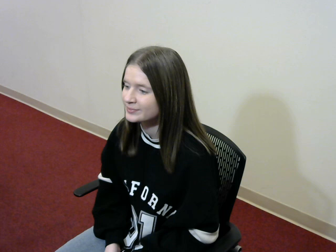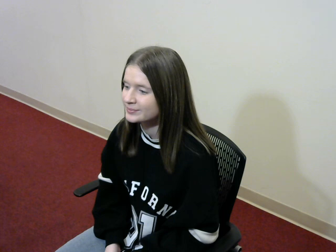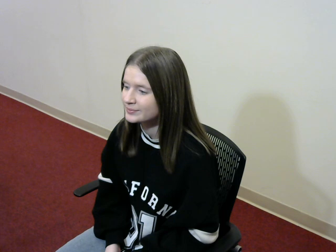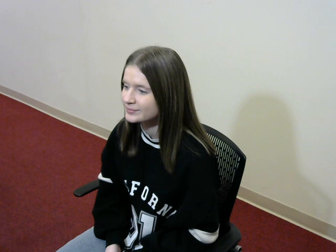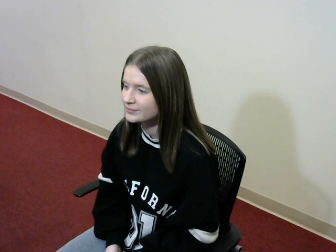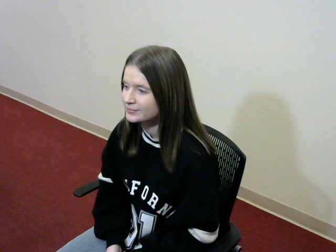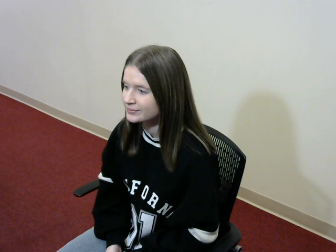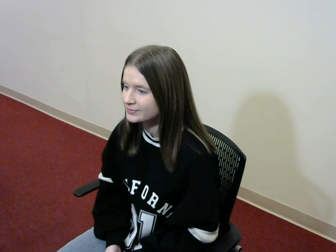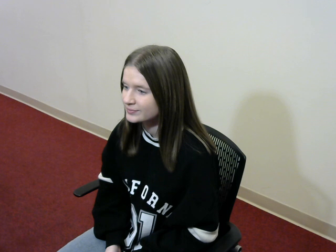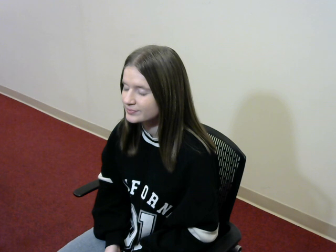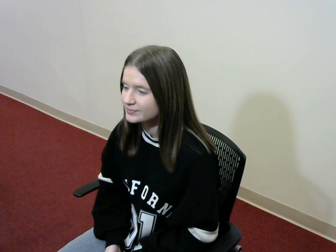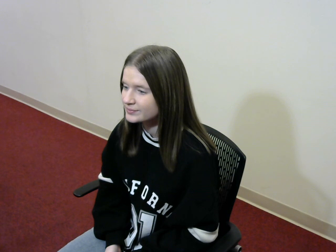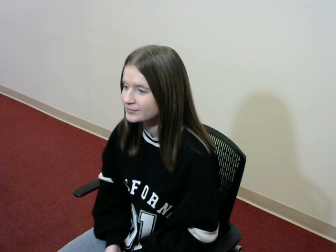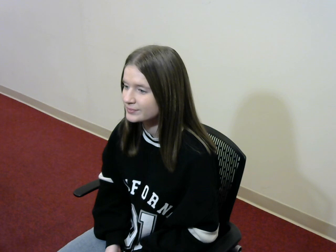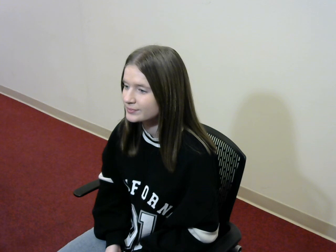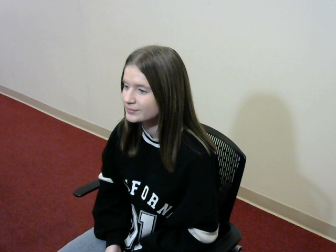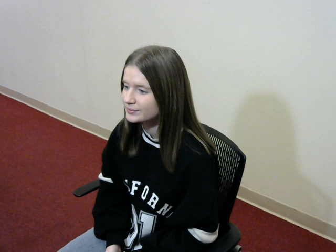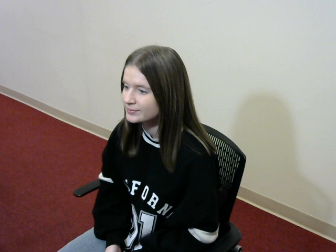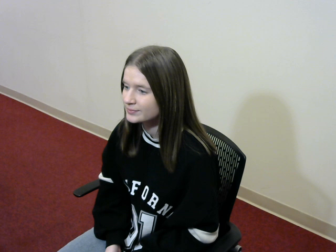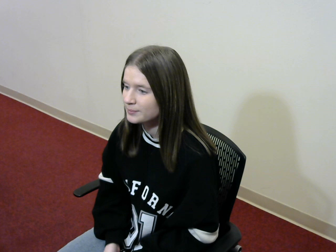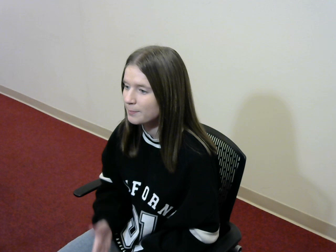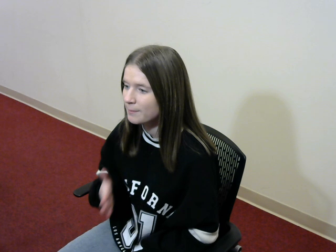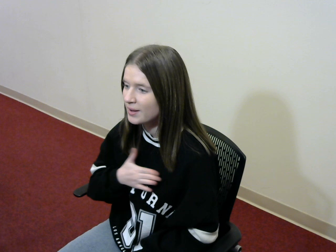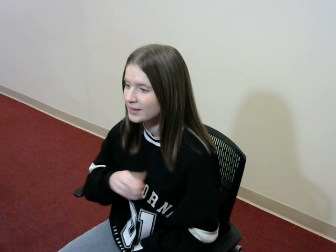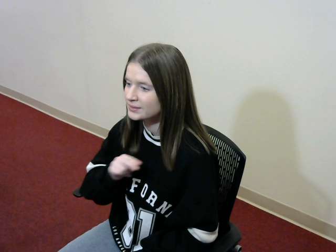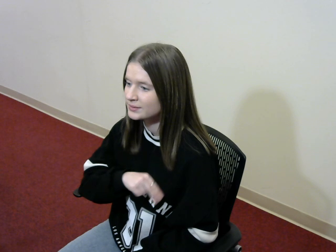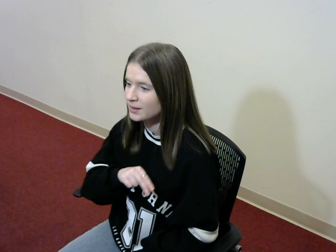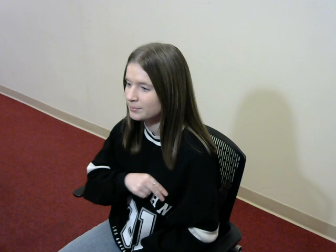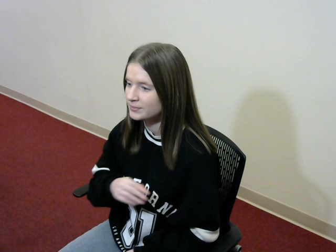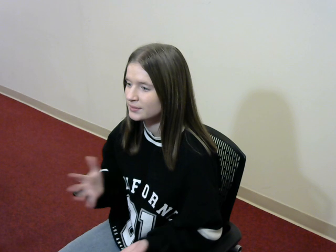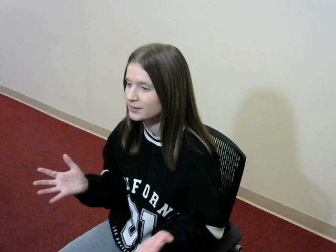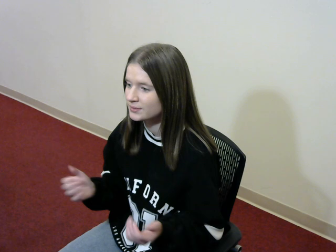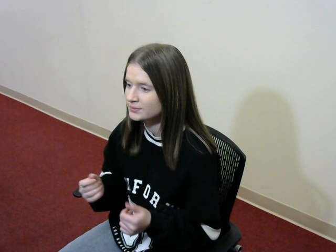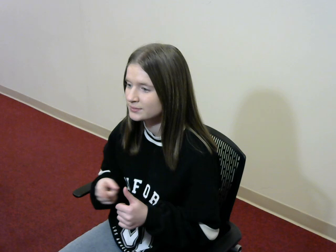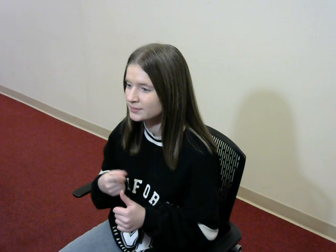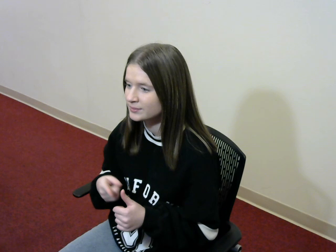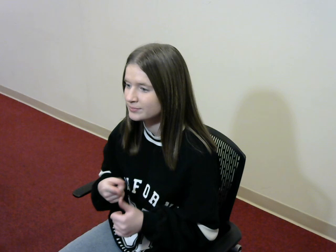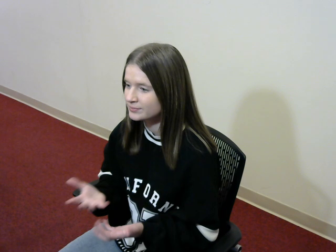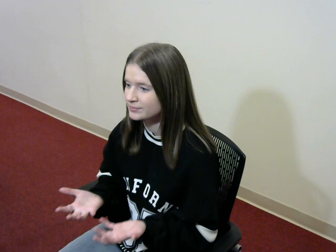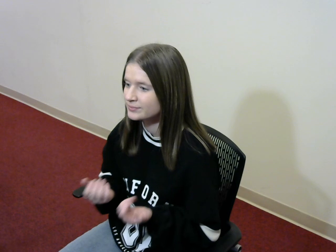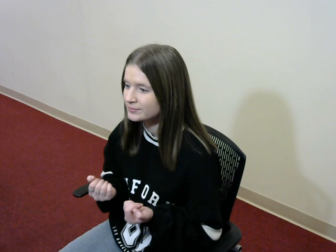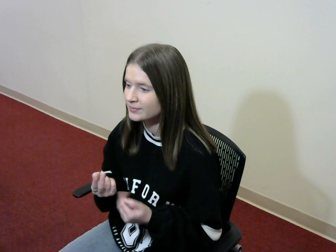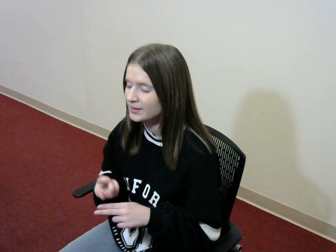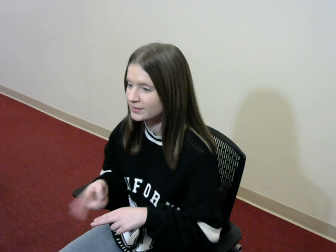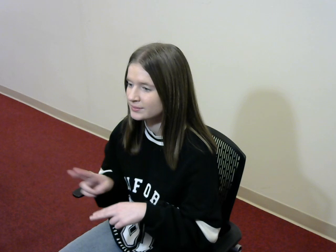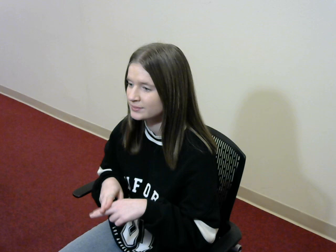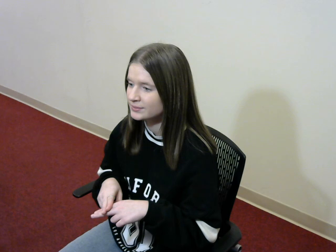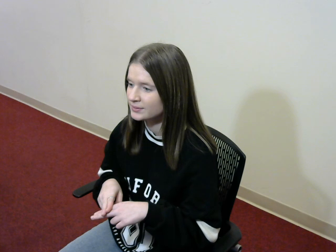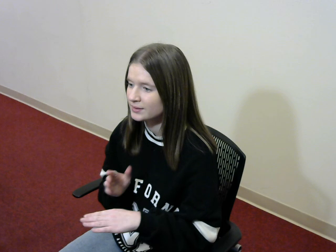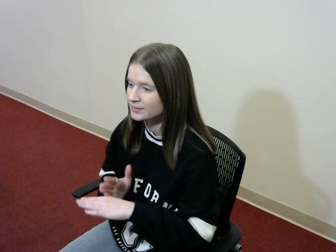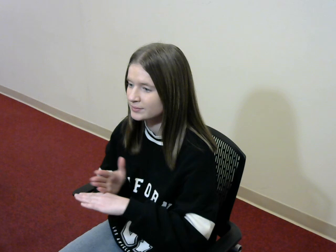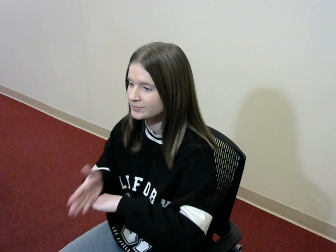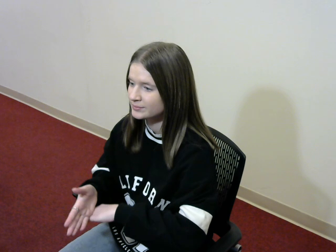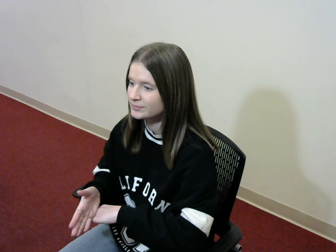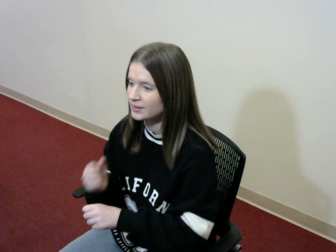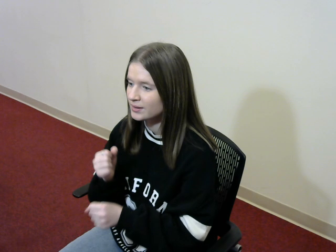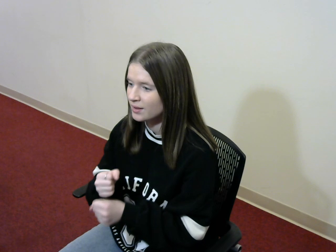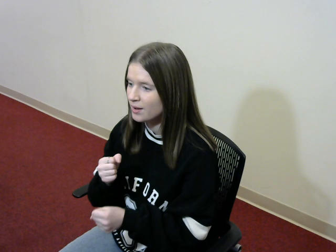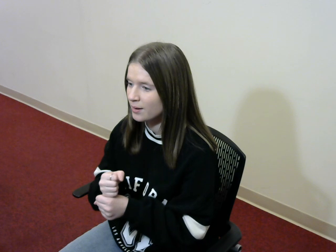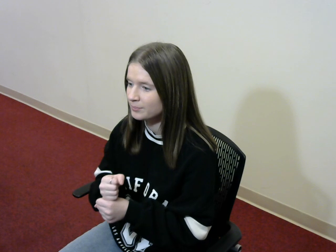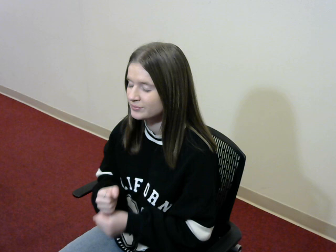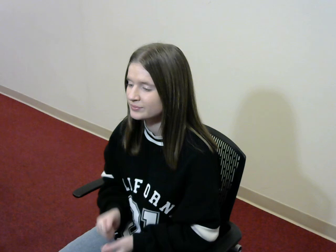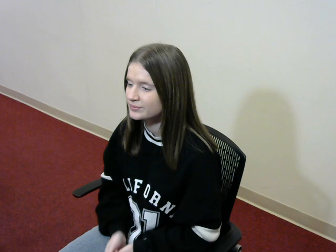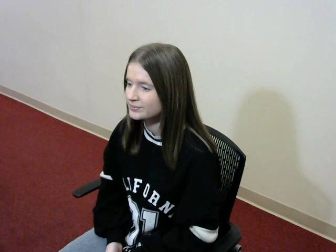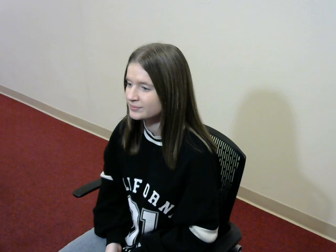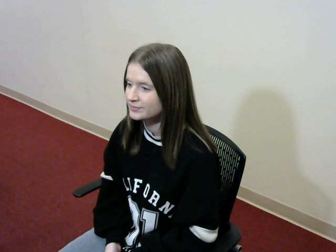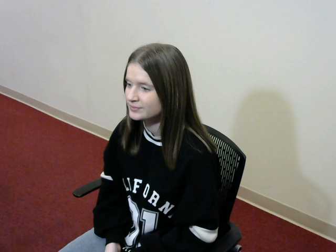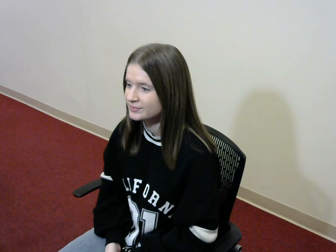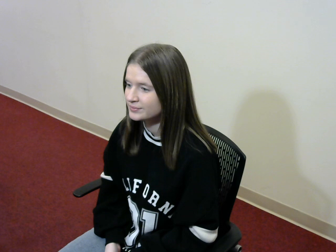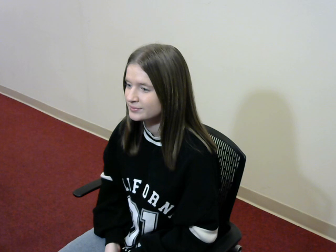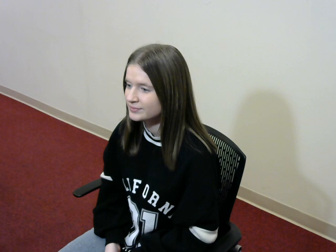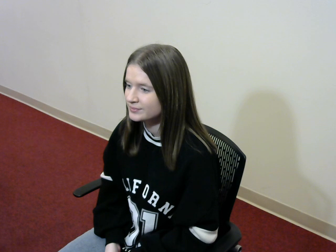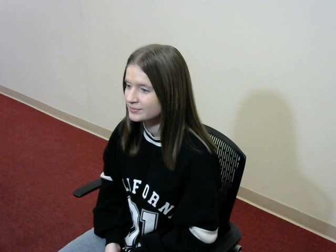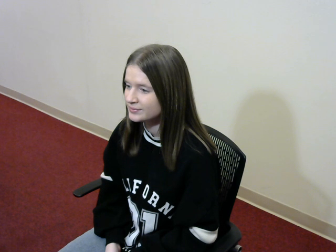Mən işsiz adı almaq üçün müraciət edirəm